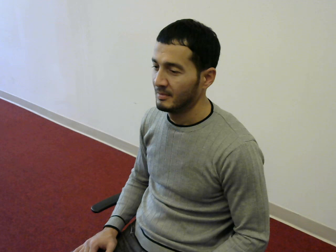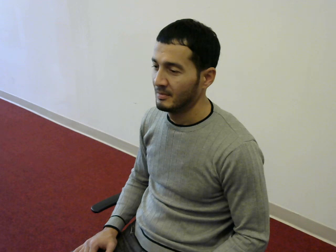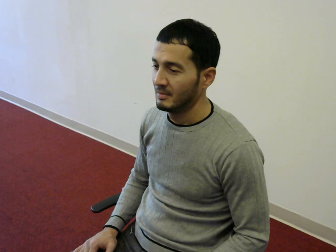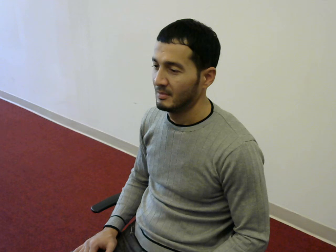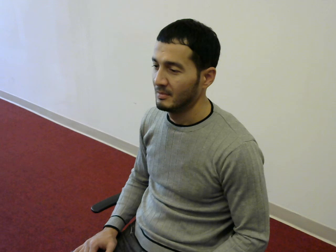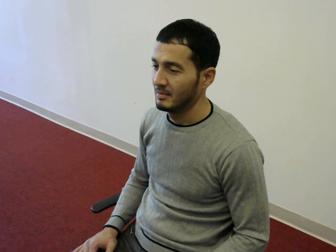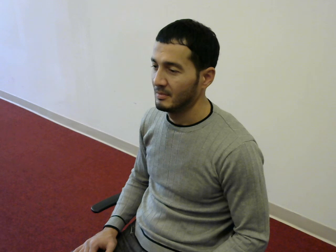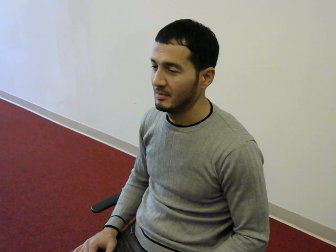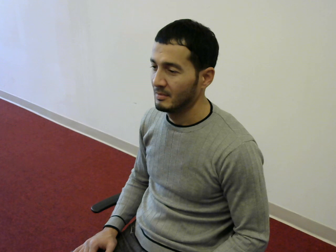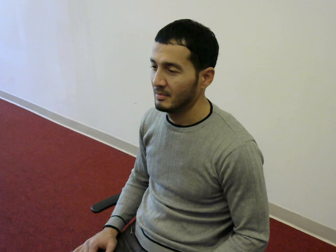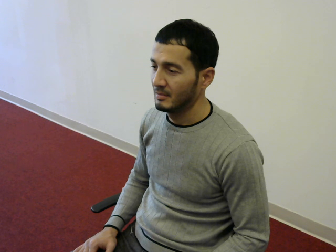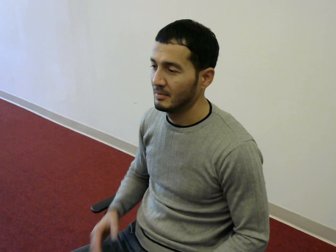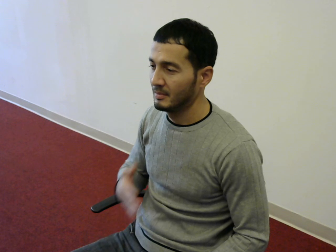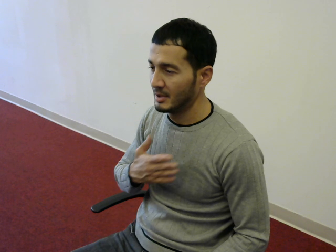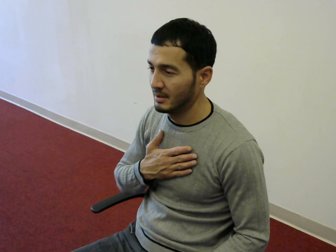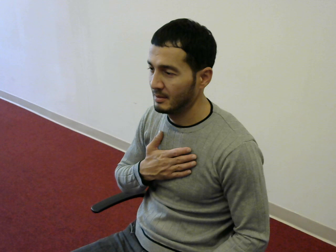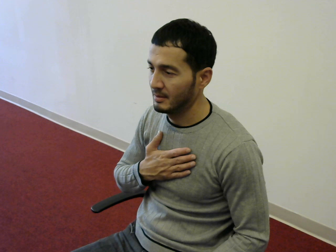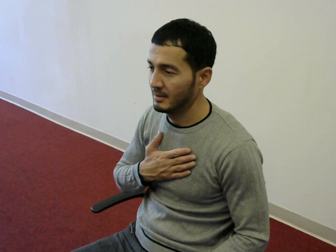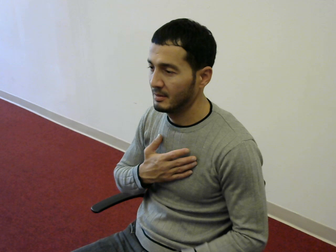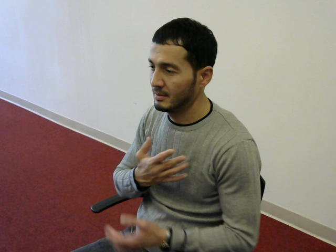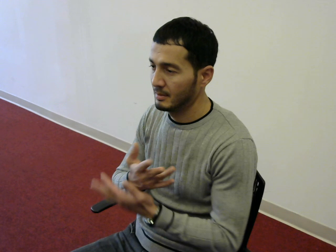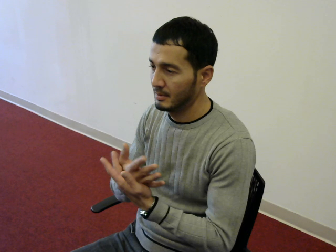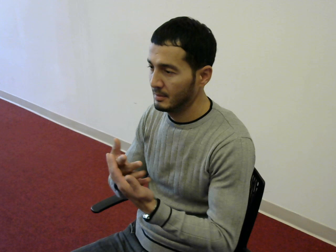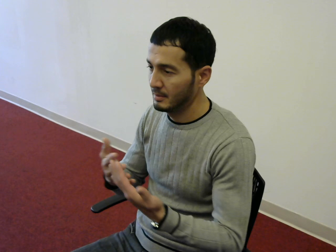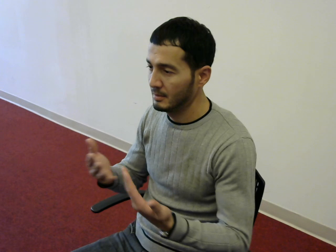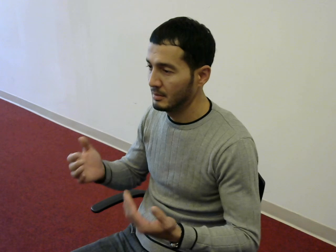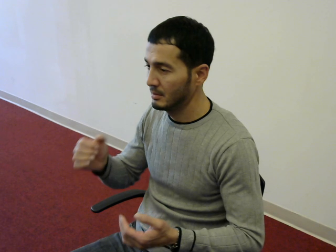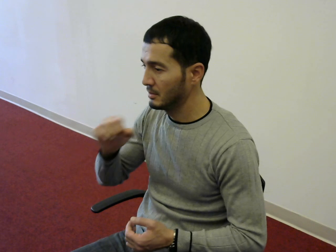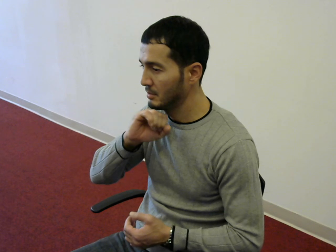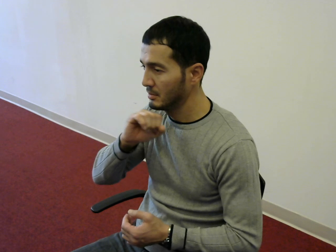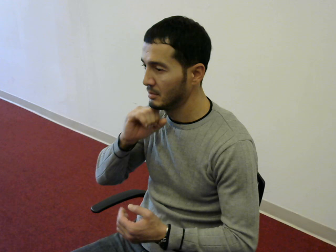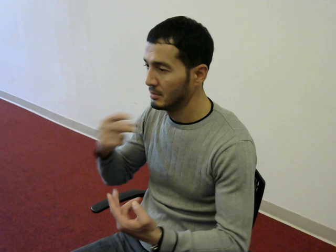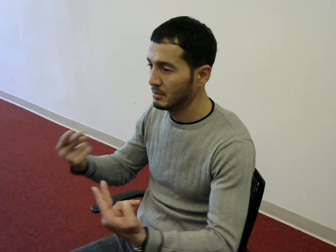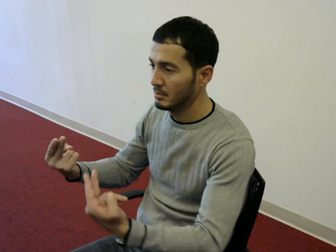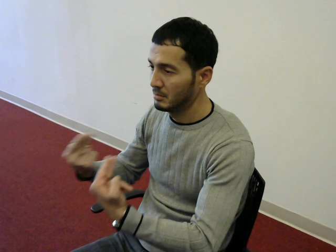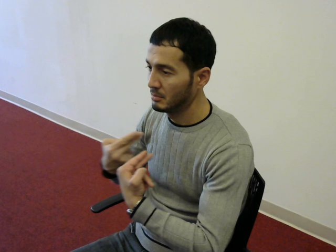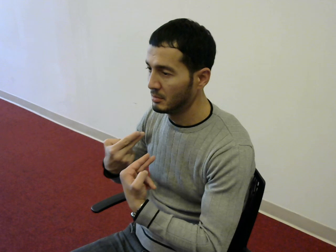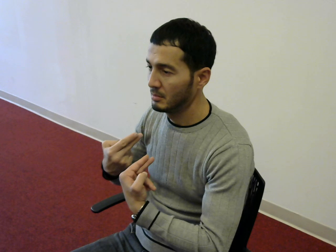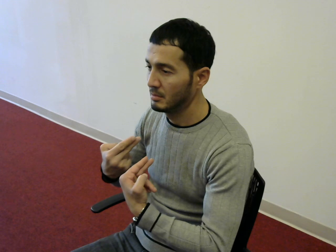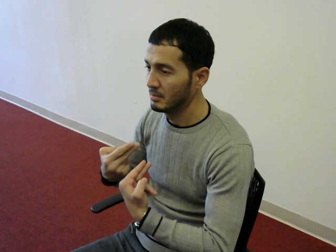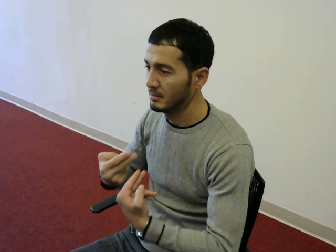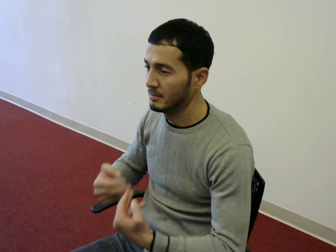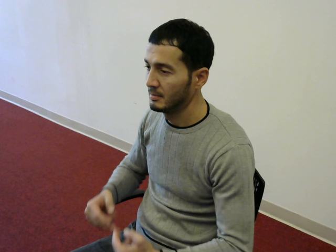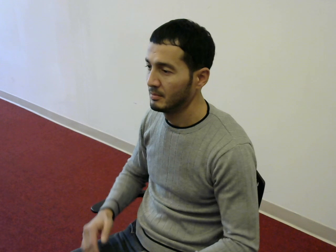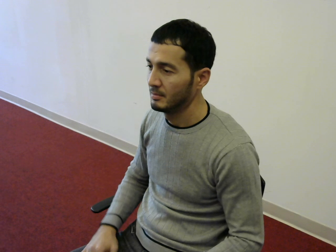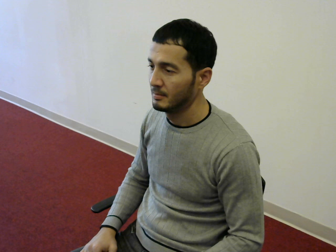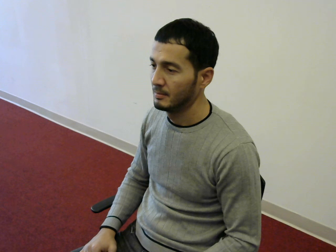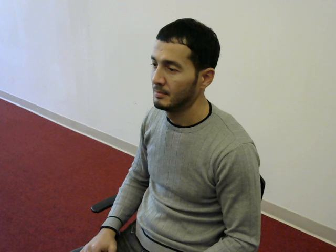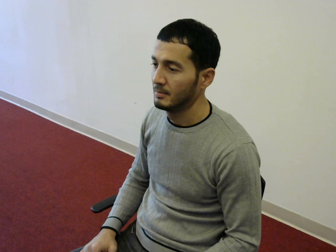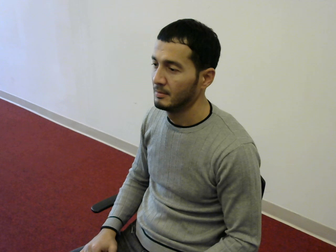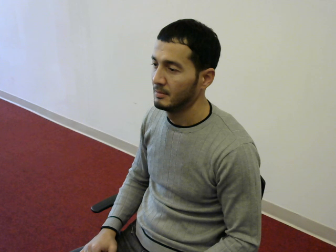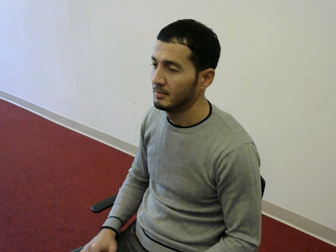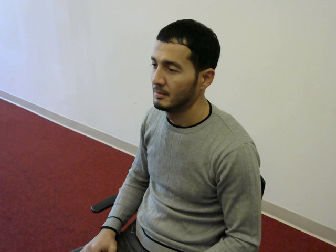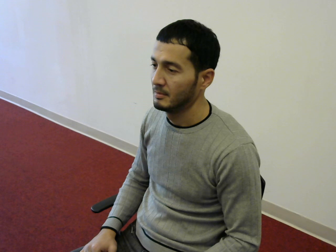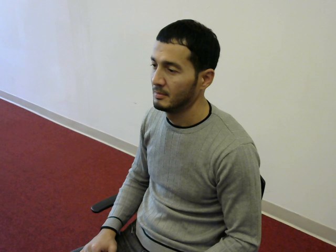Mənim əşyalarımı oğurlayıblar